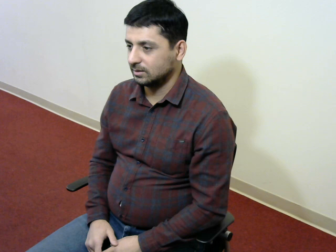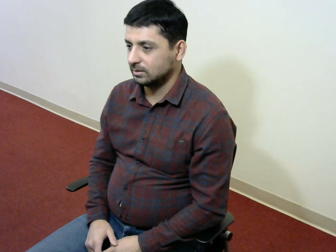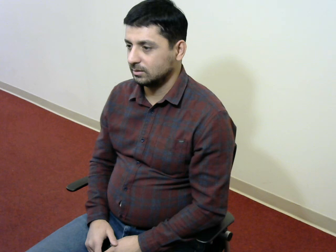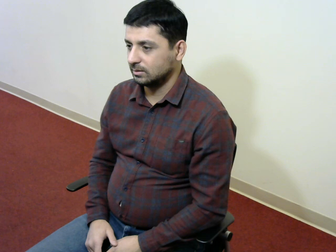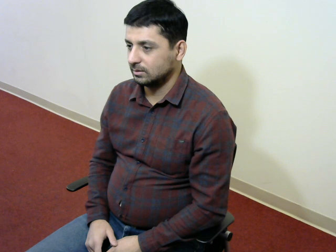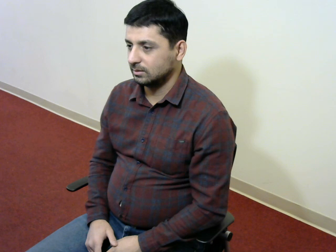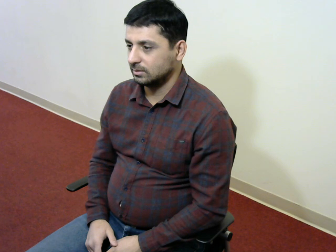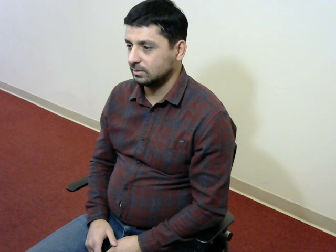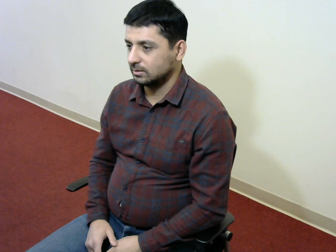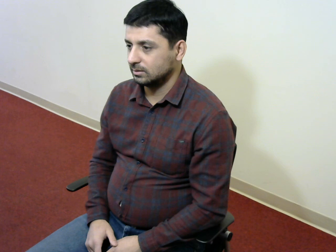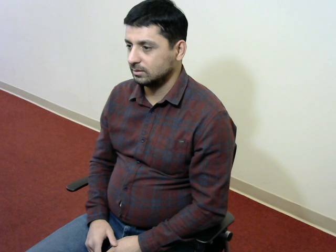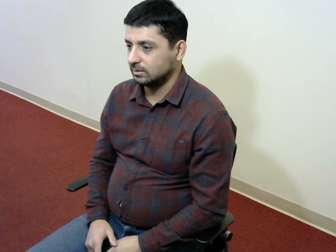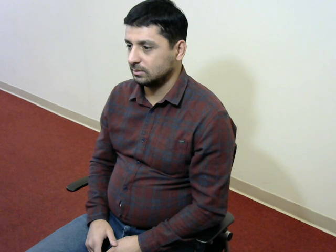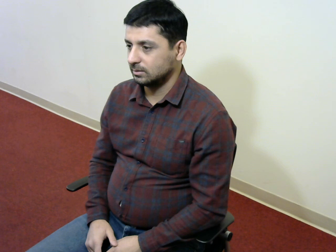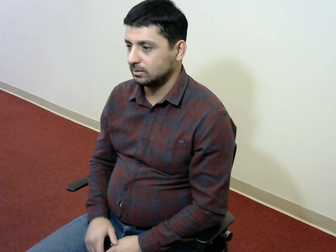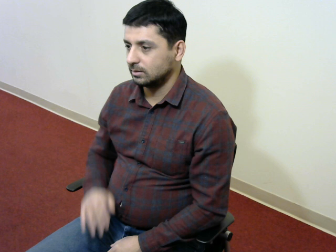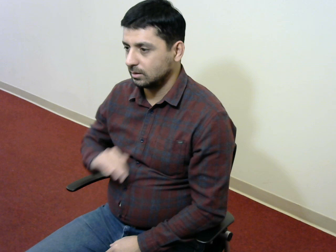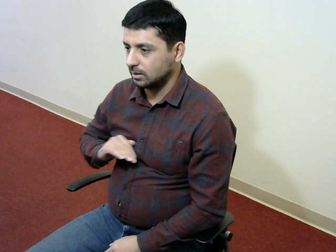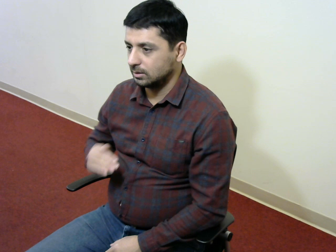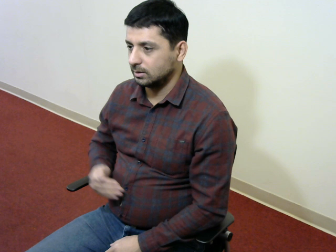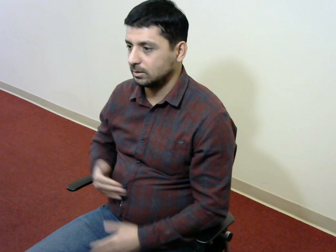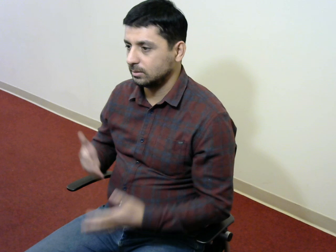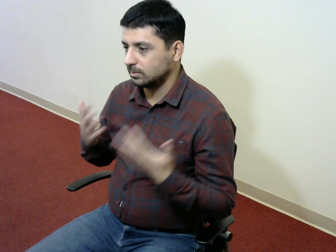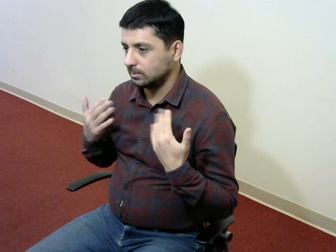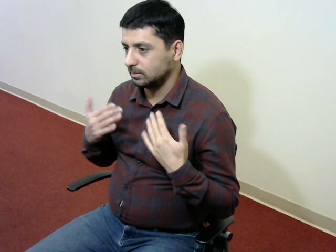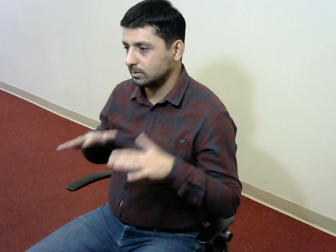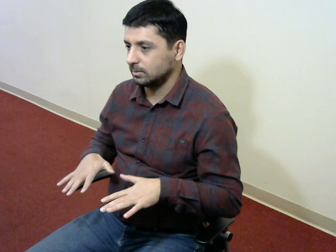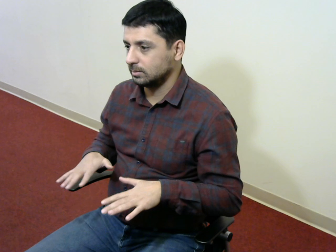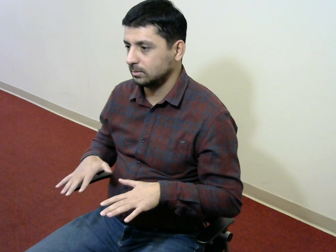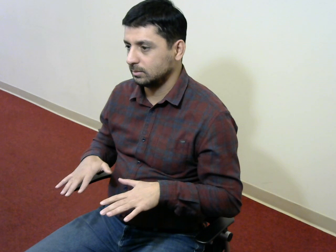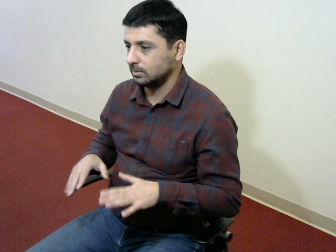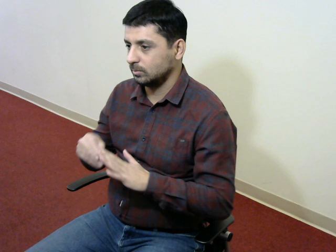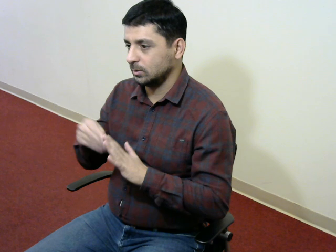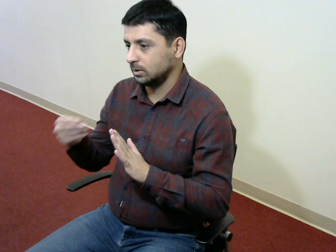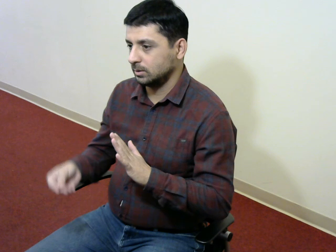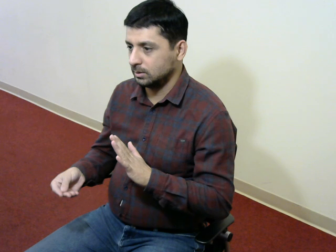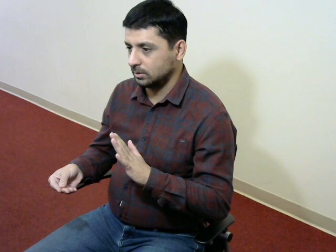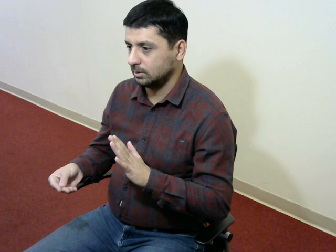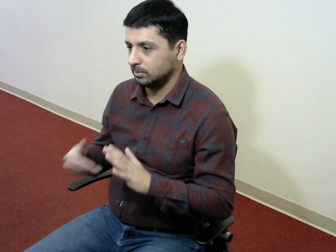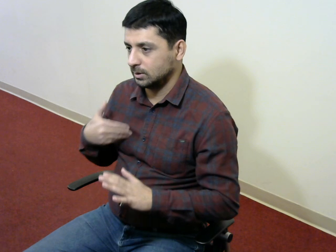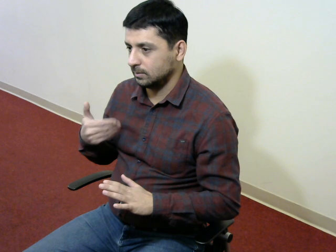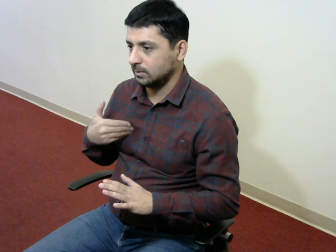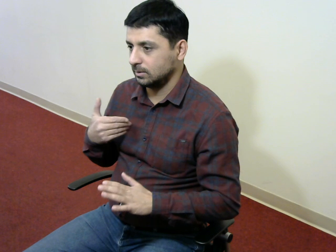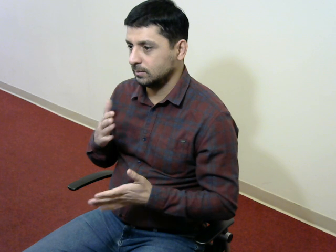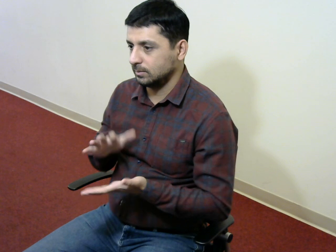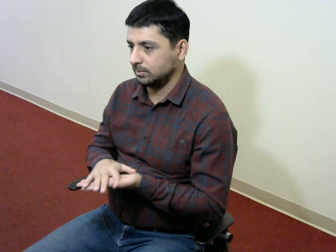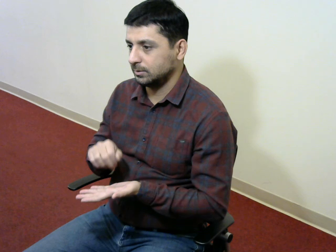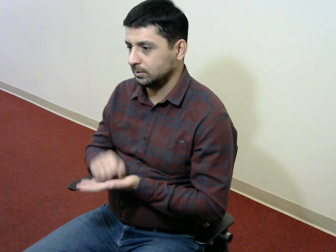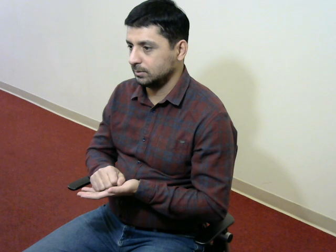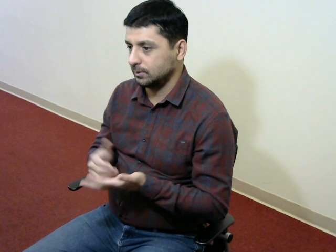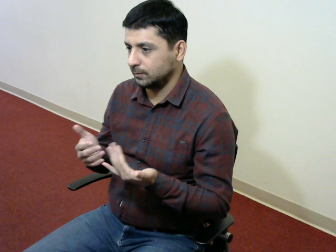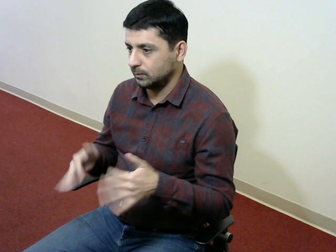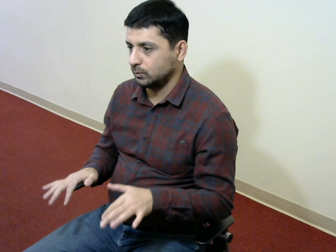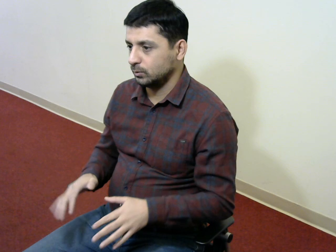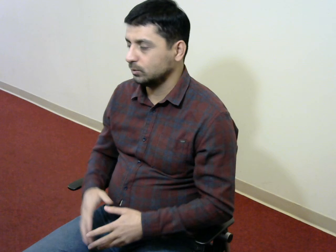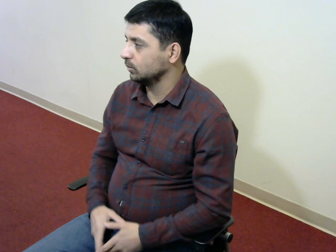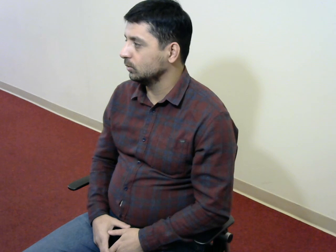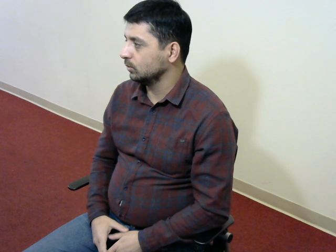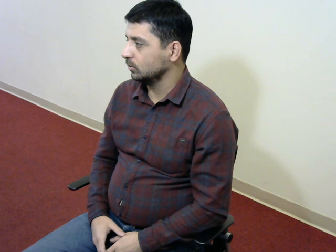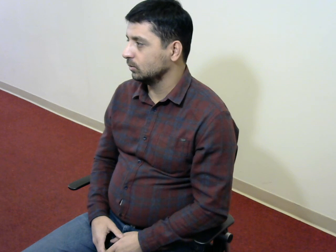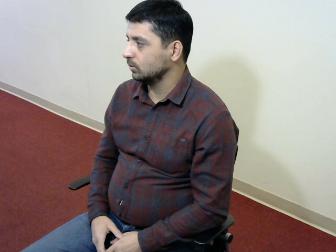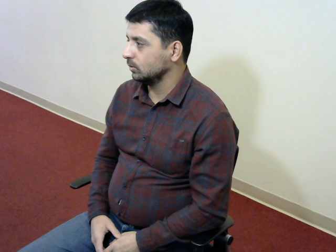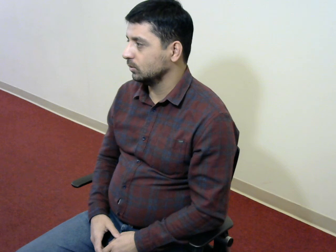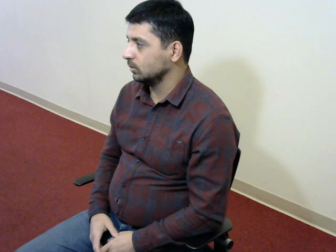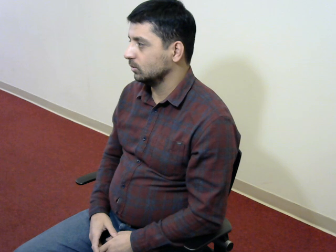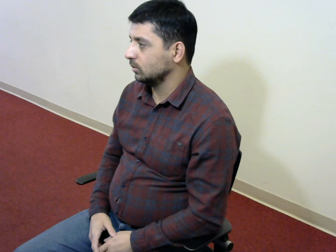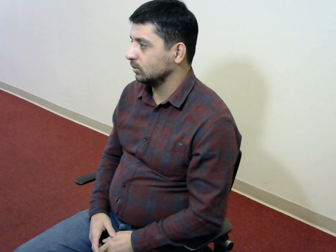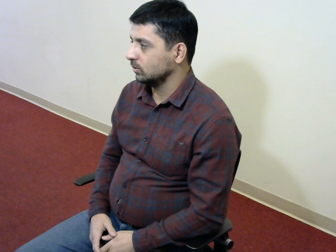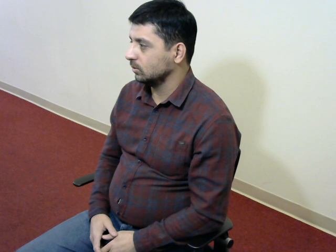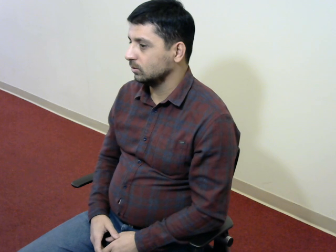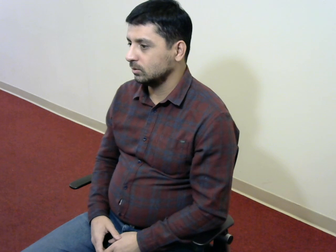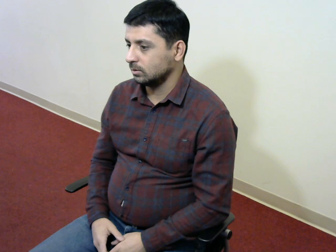Bağda yerə düşən meyvələr xarab olmuşdu